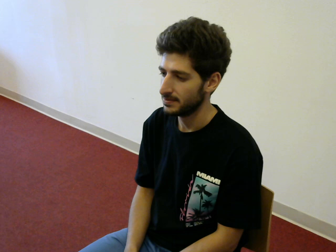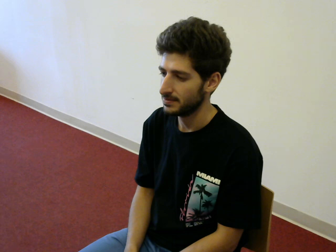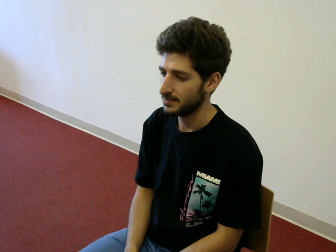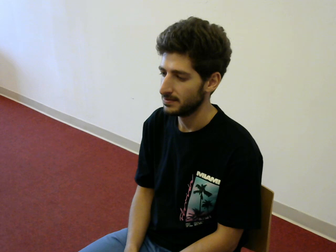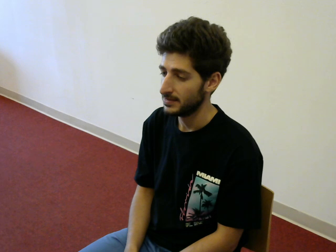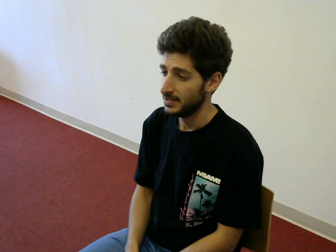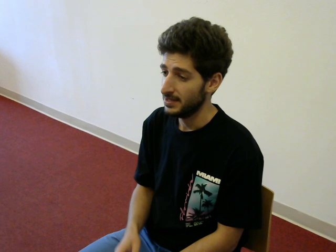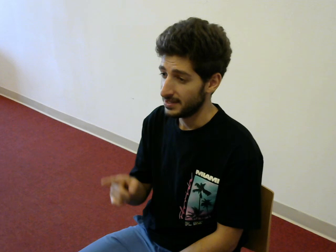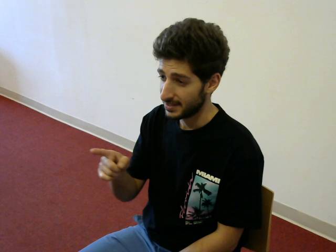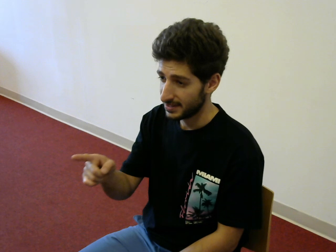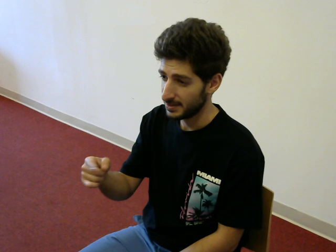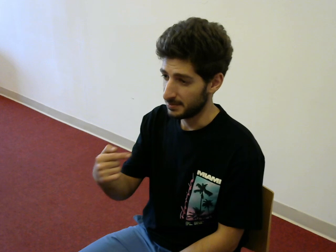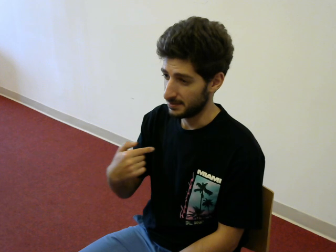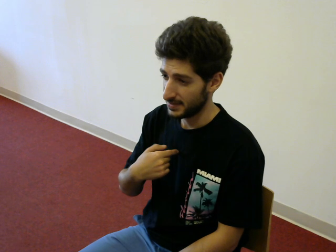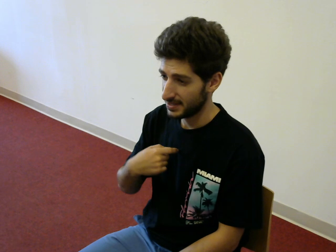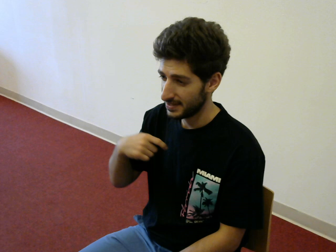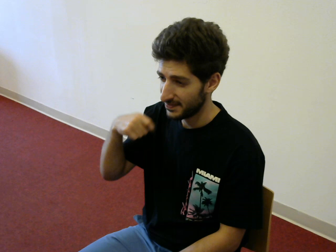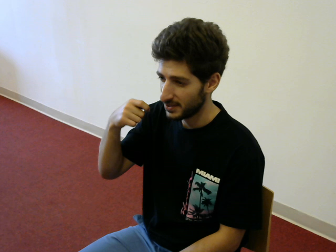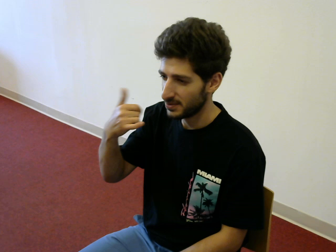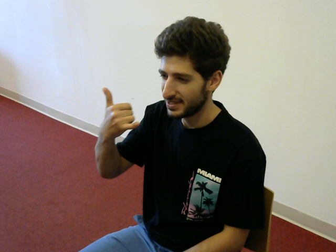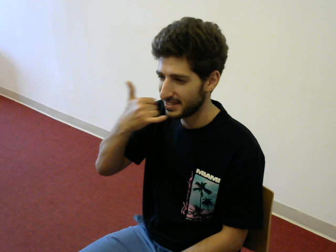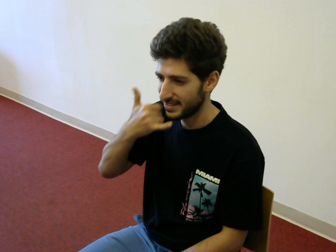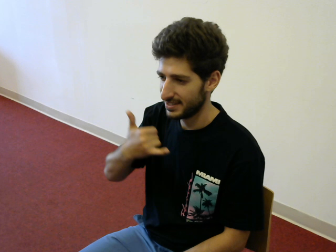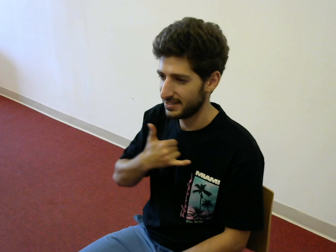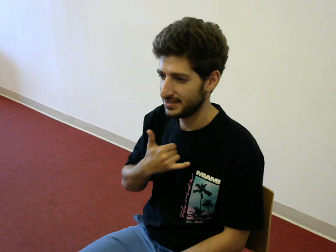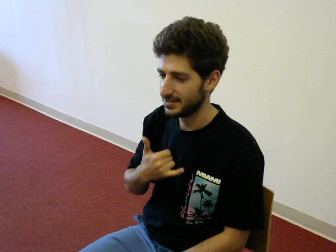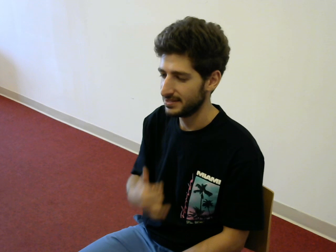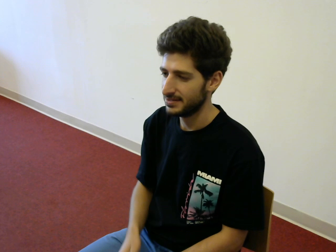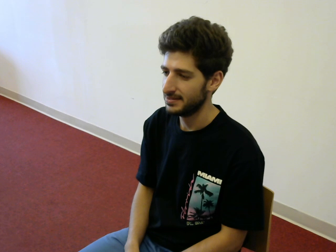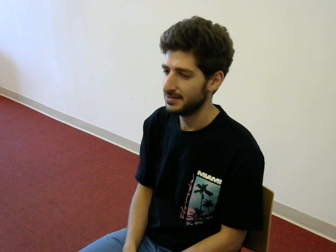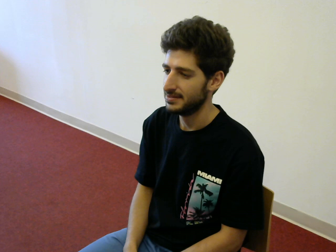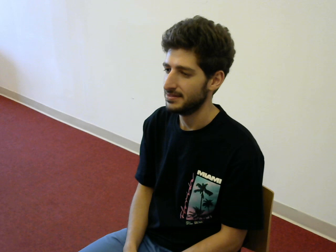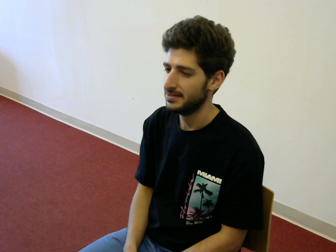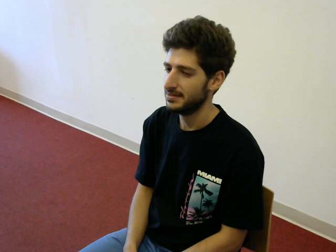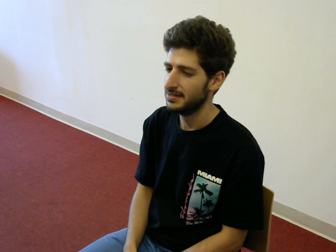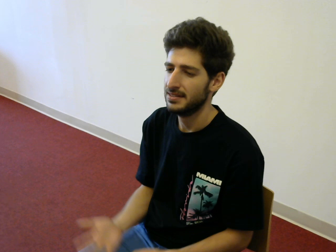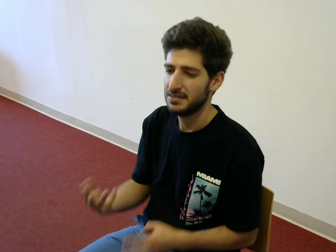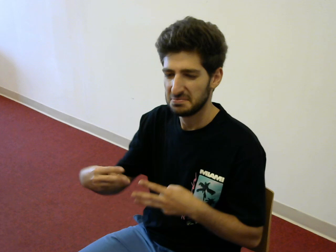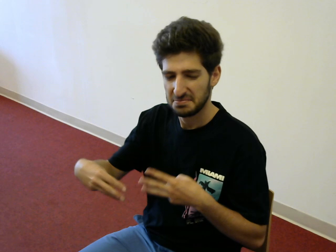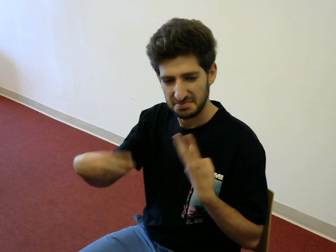Siz mənə video zəng edin